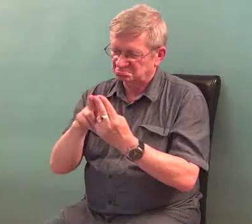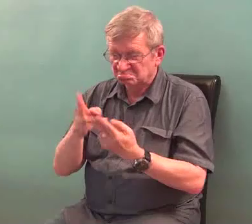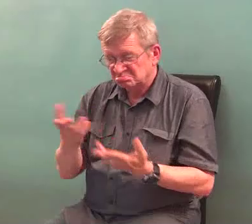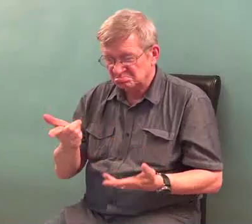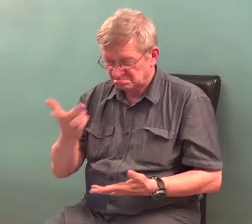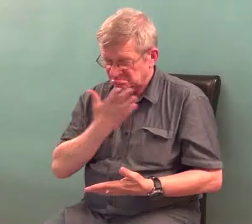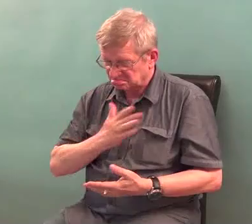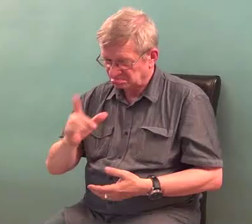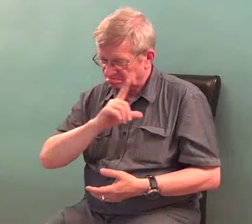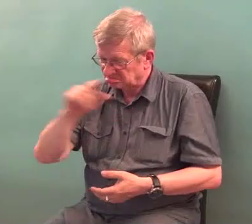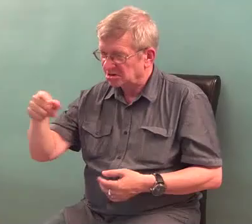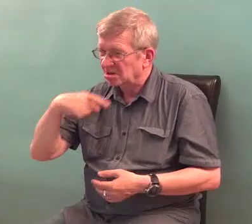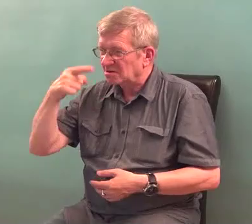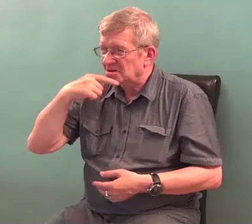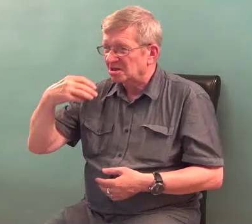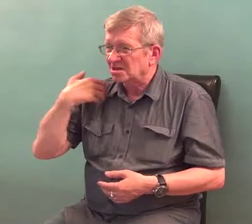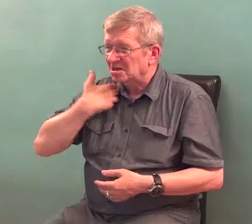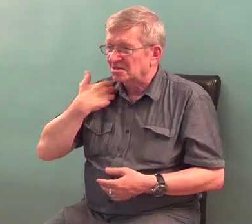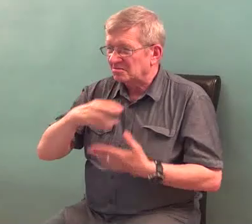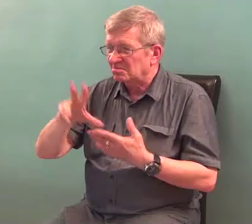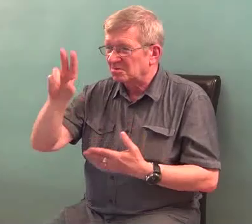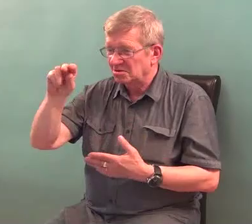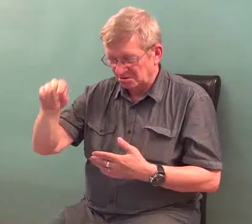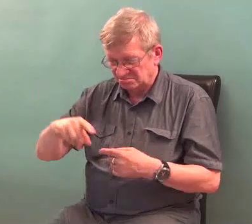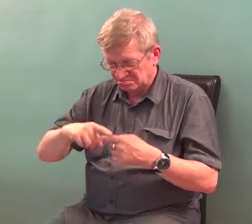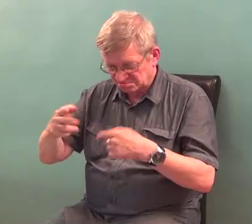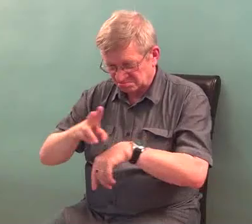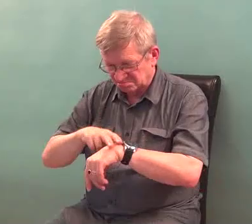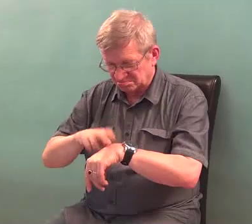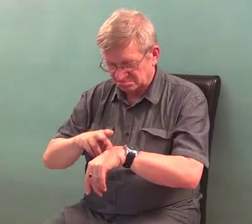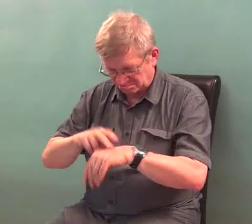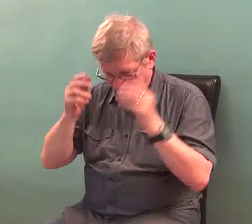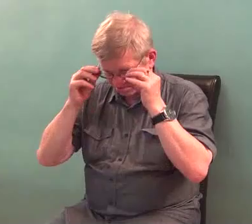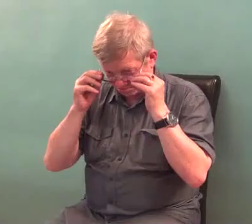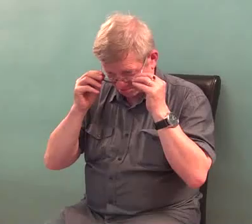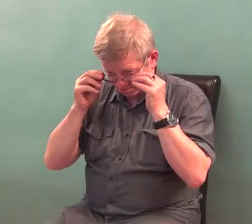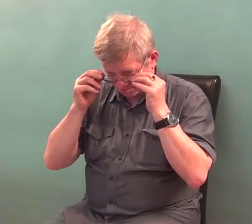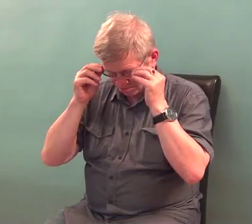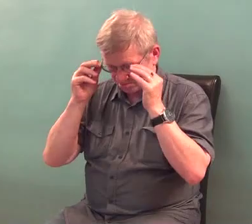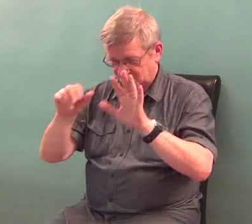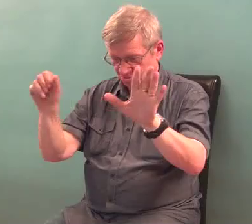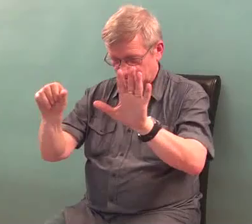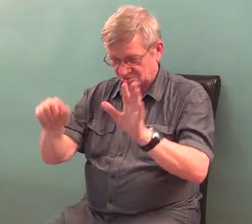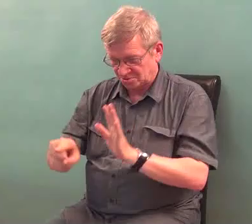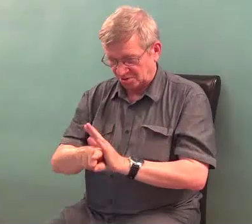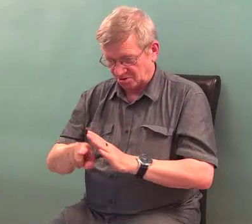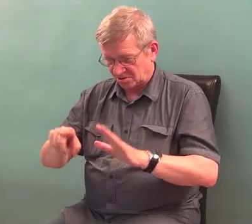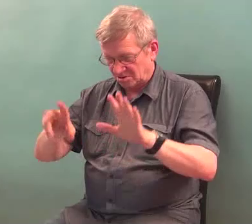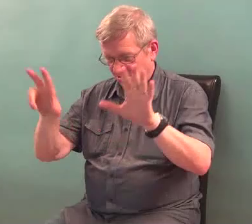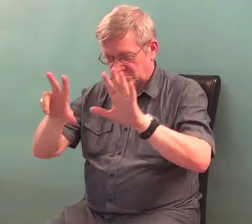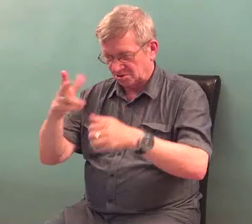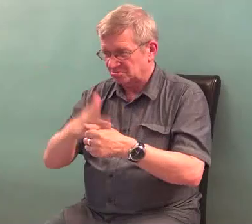Czy ty chciałbyś pójść na język angielski w poniedziałek na godzinę szóstą do ósmej trzydzieści?